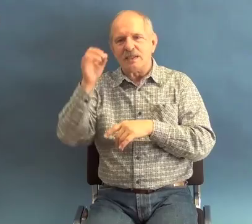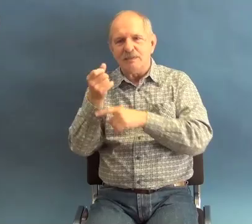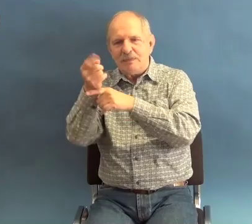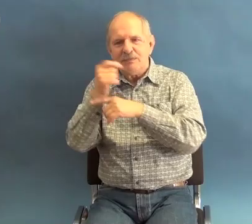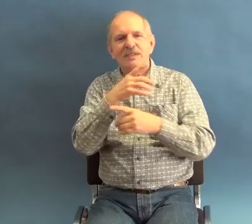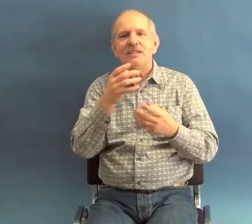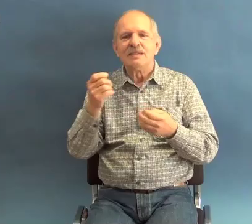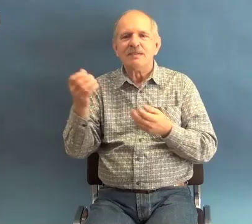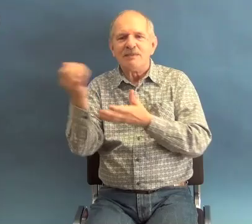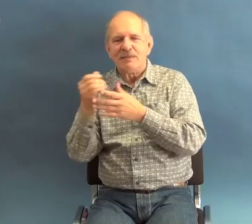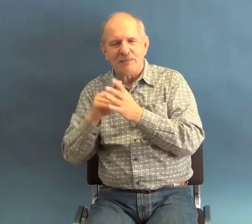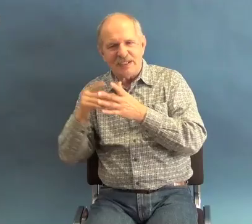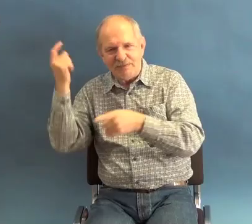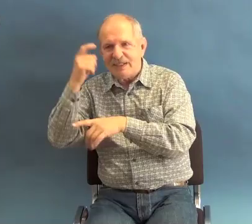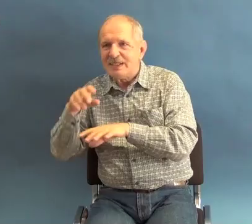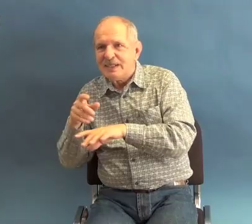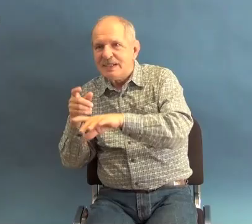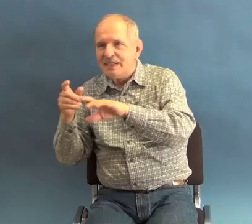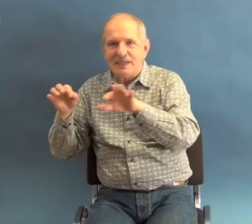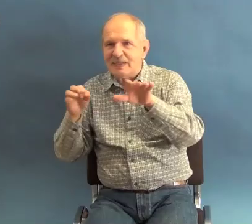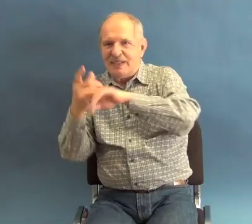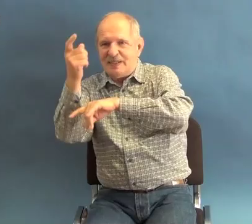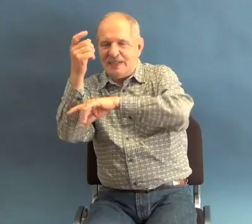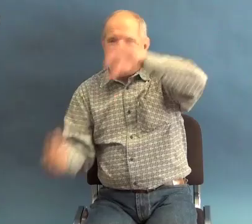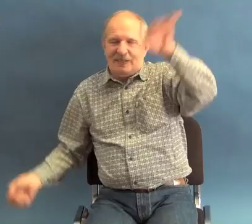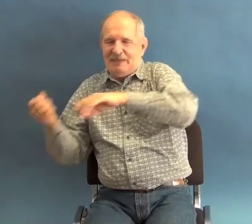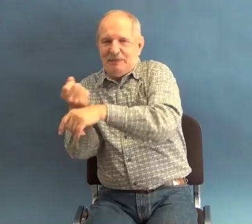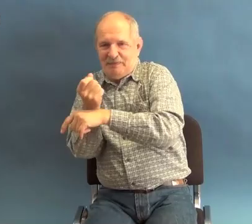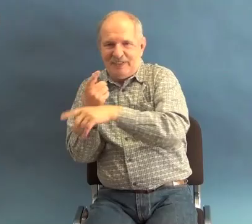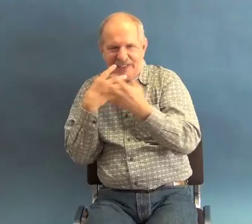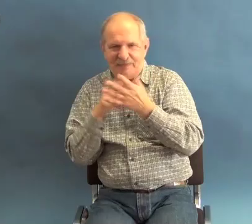Bierze kamień, zastanawia się i chce rzucić.